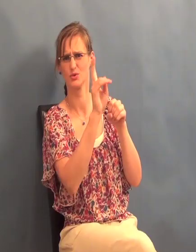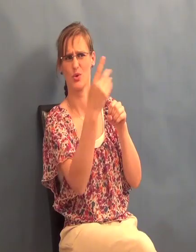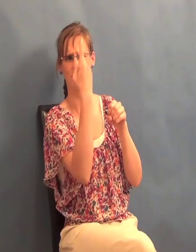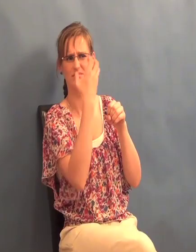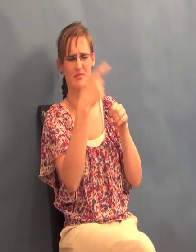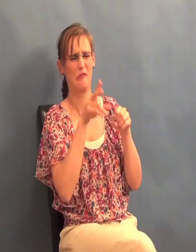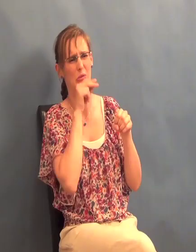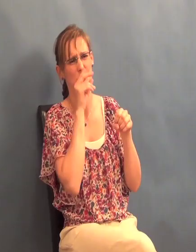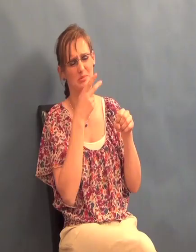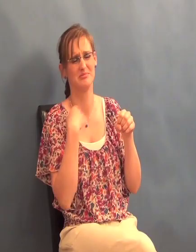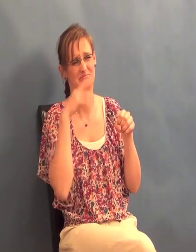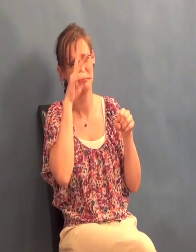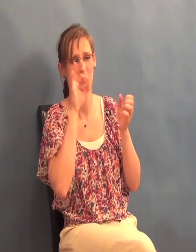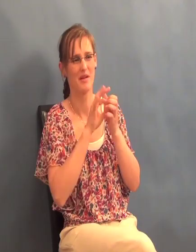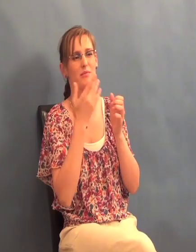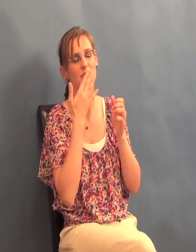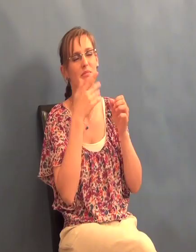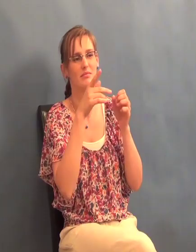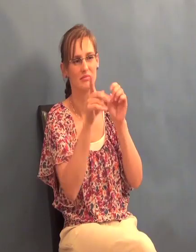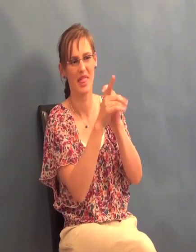Mówili coś, ale domyślam się, że pewnie mówili: " O ten drugi też patrzy!".